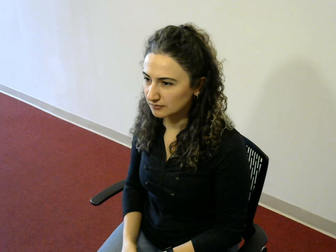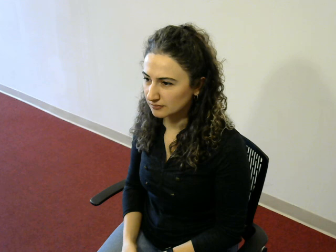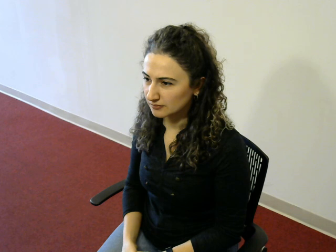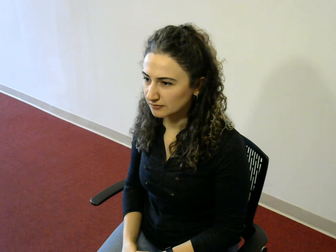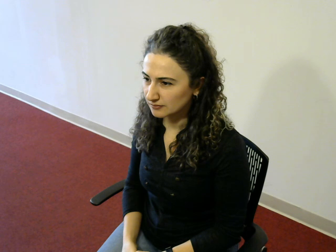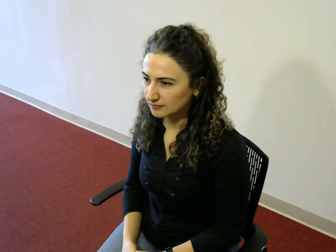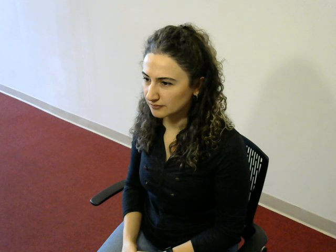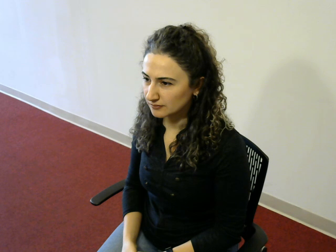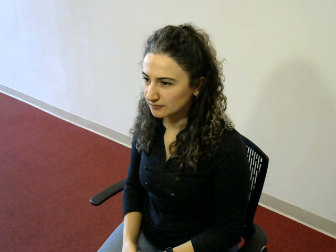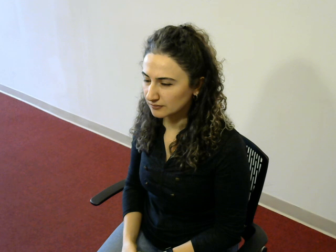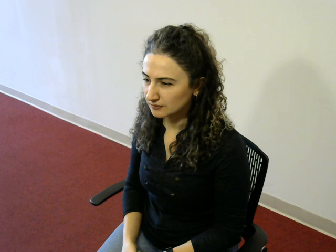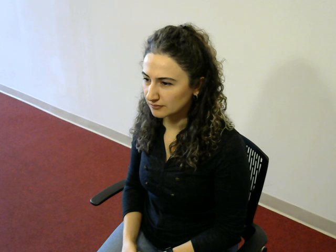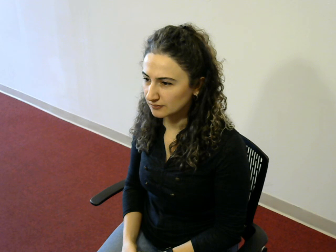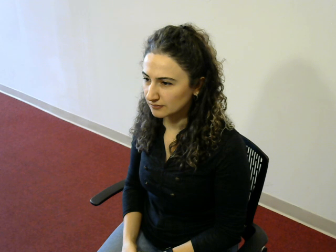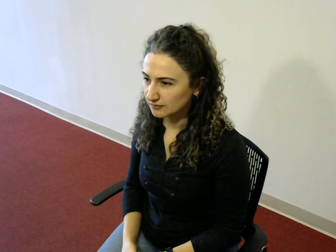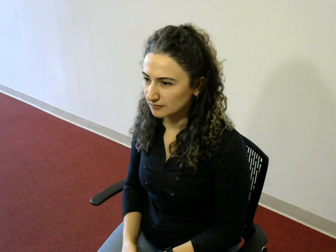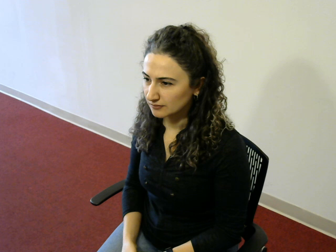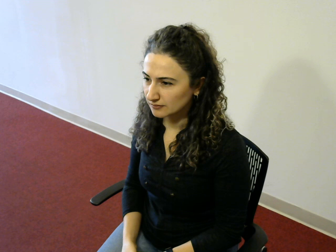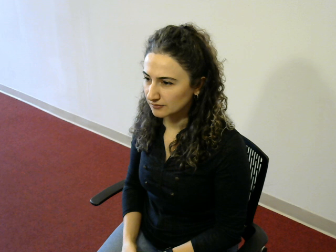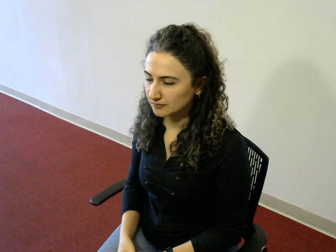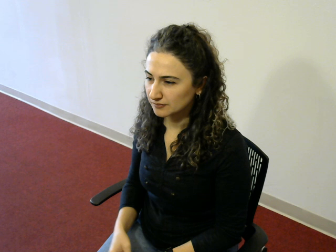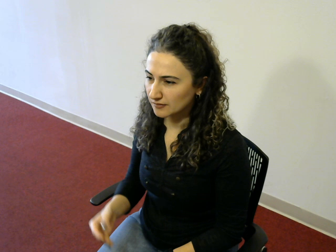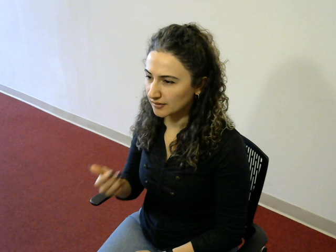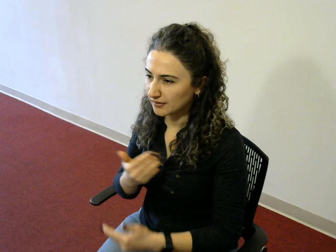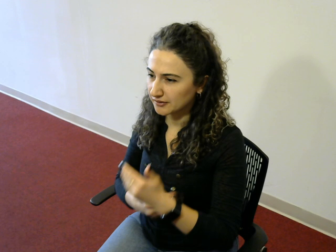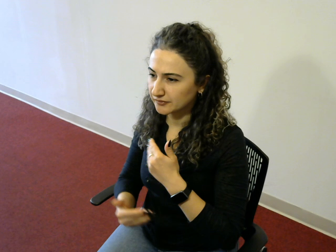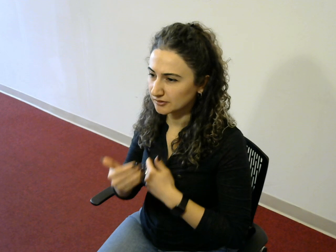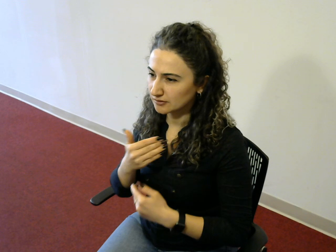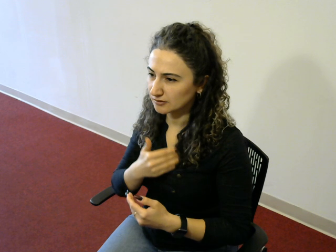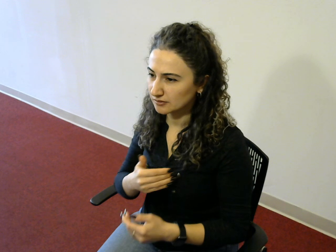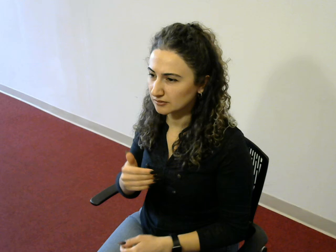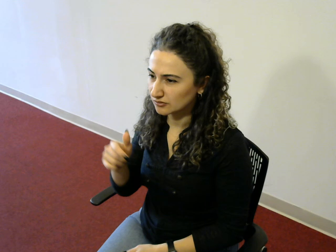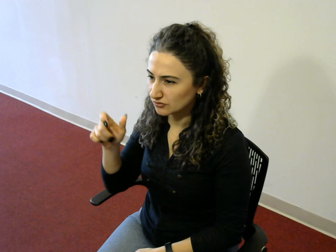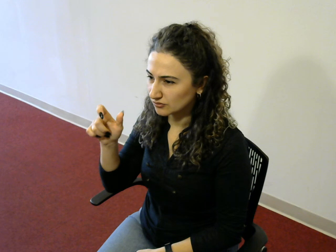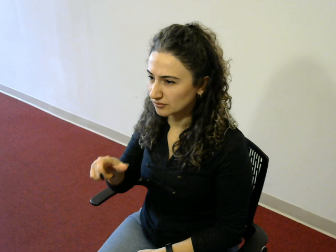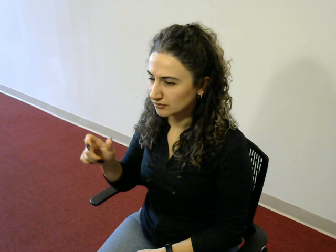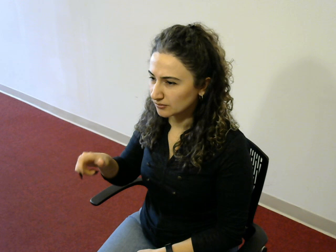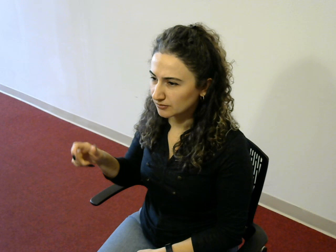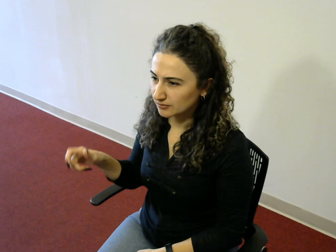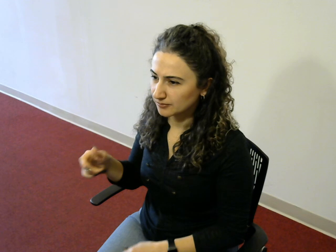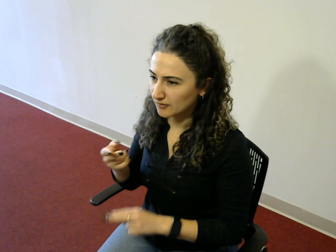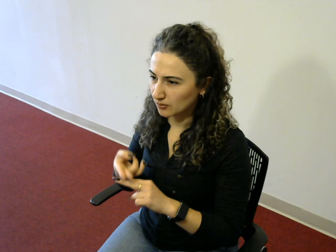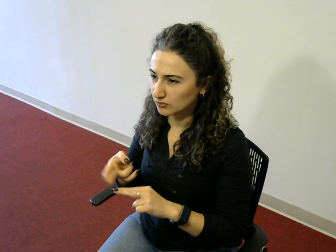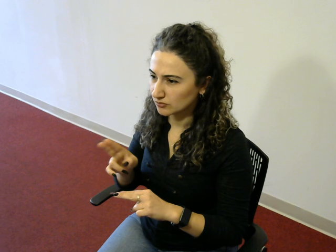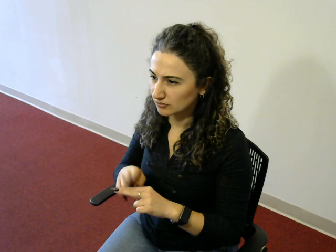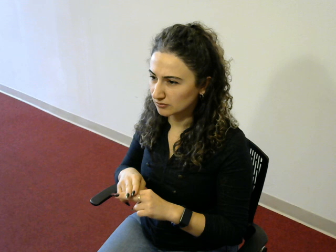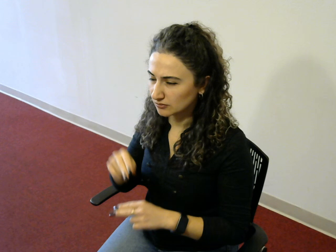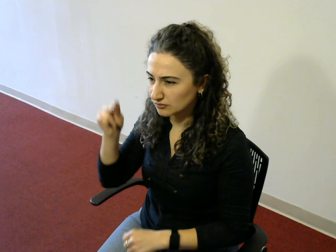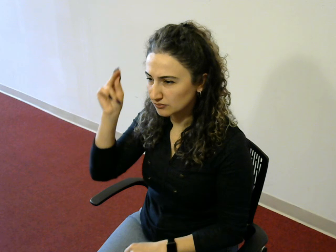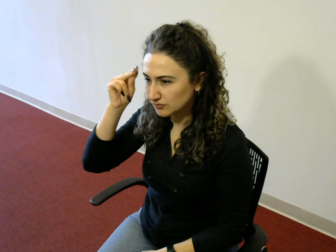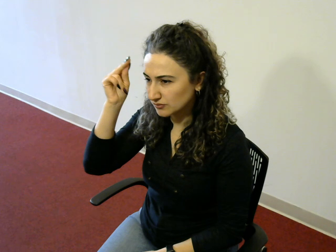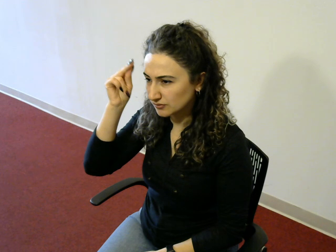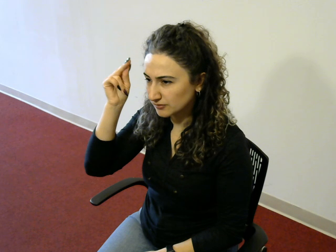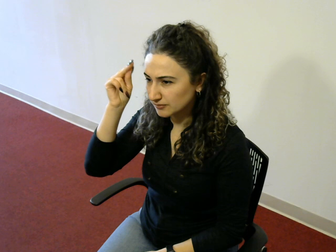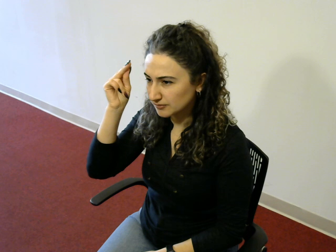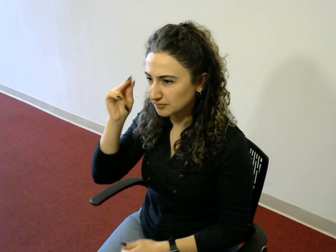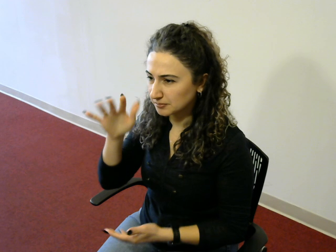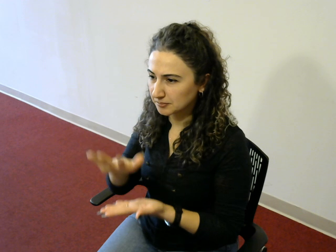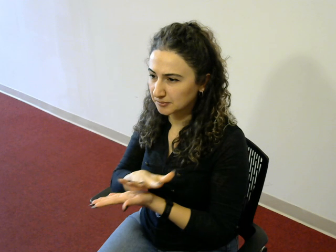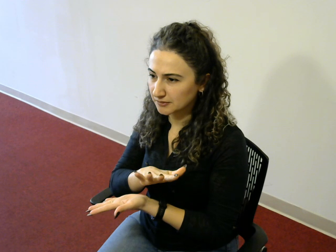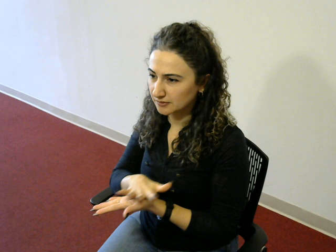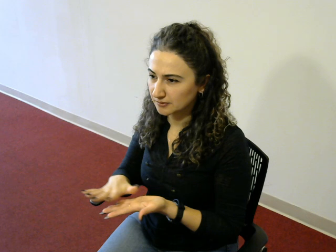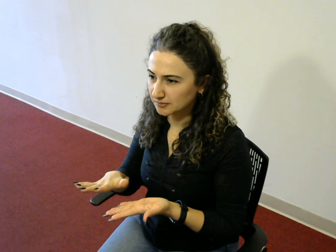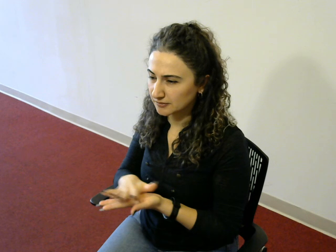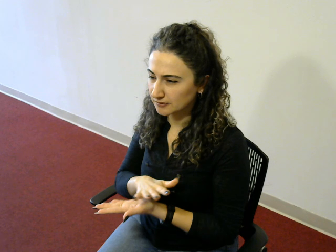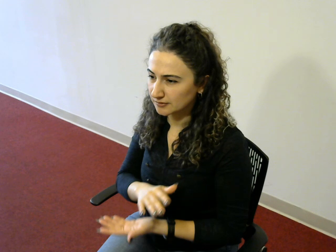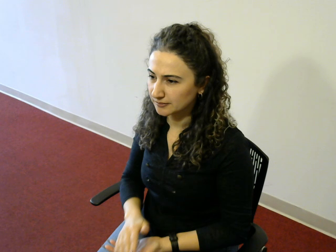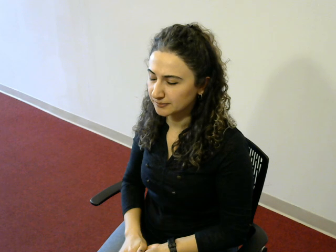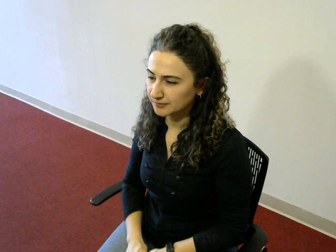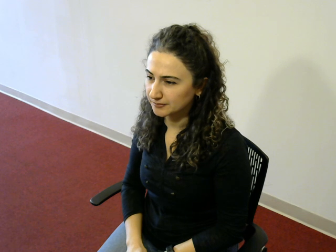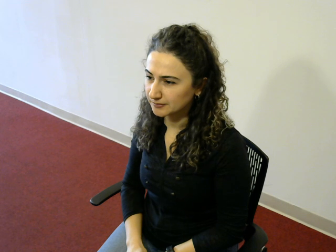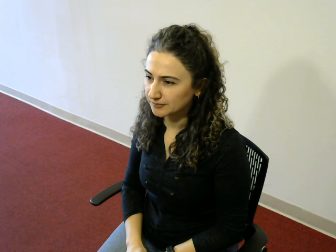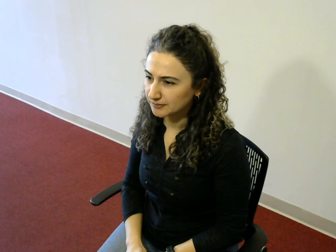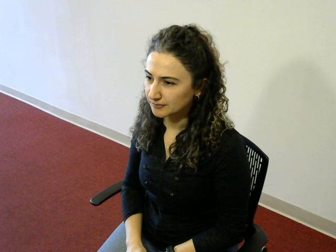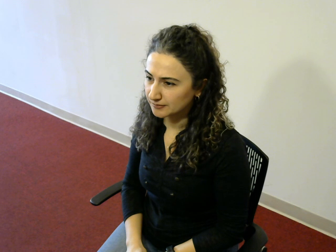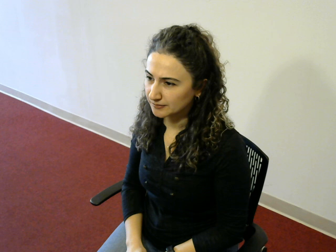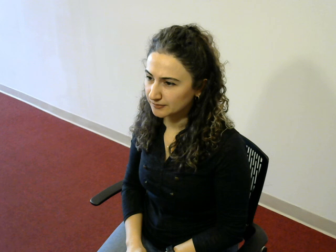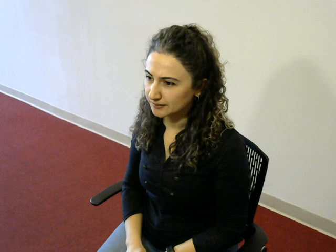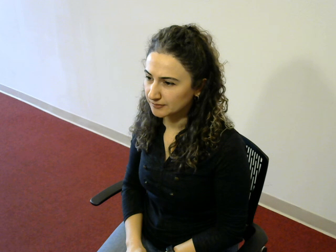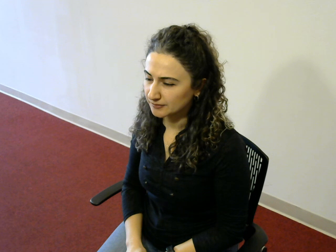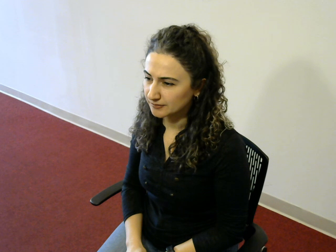Əlilliyi olan şəxslərə təhsil pulsuzdur